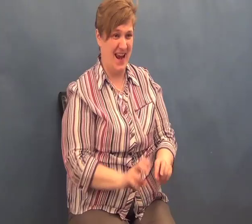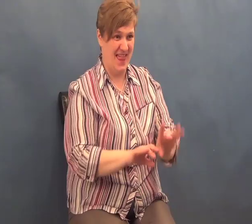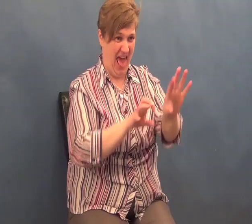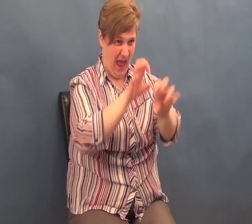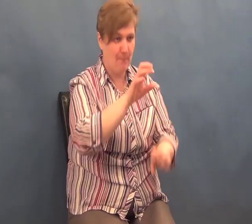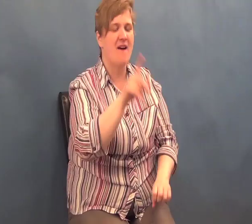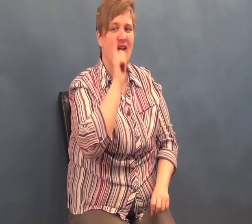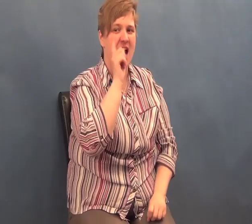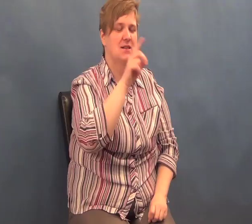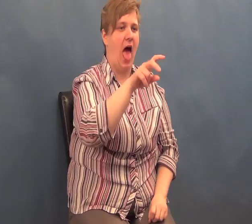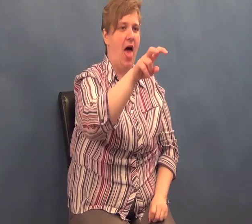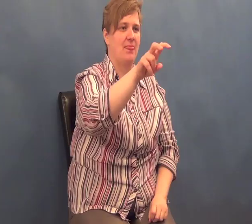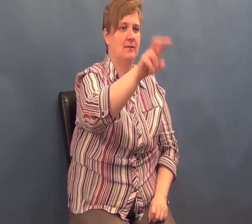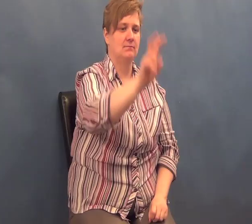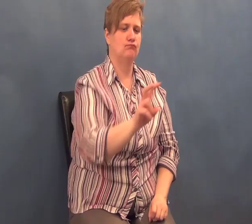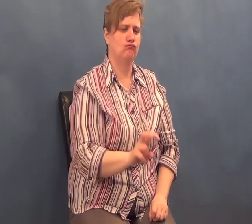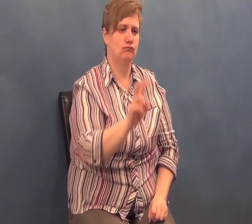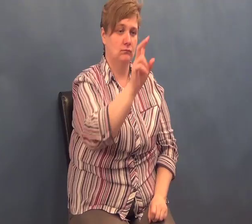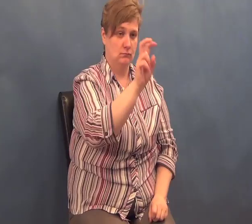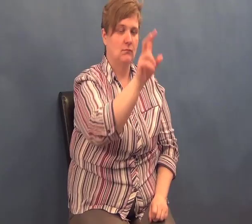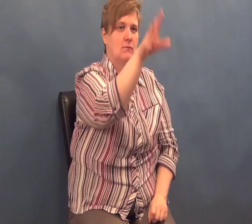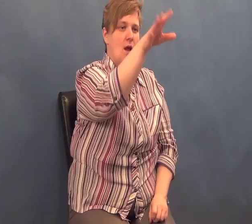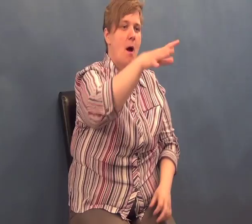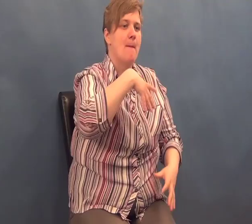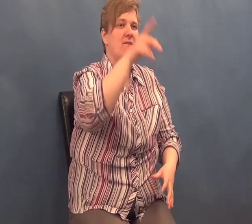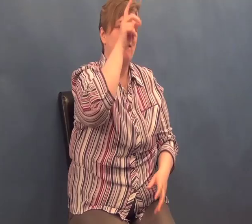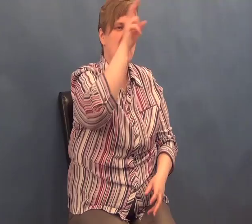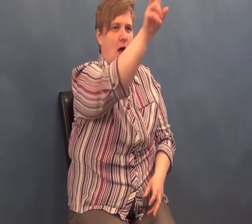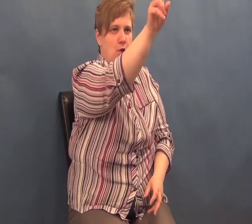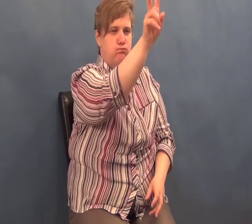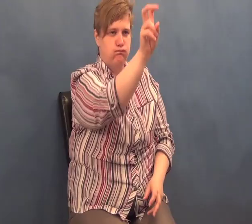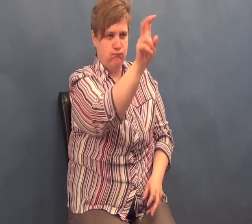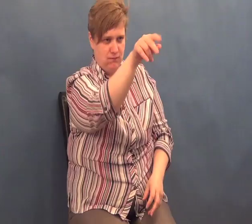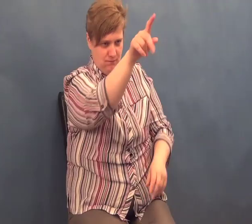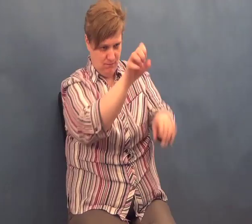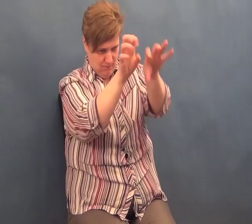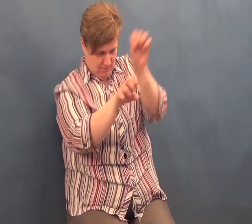Facet wchodzi na drabinę, następnie schodzi na dół.